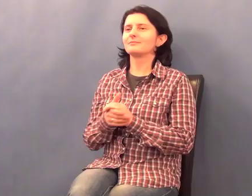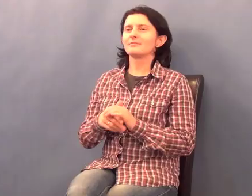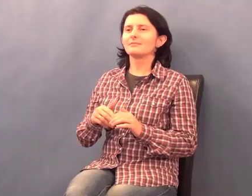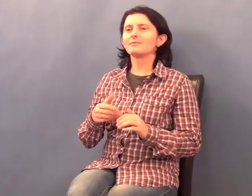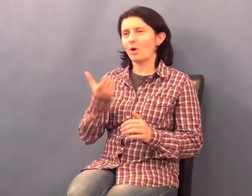Gruszka.